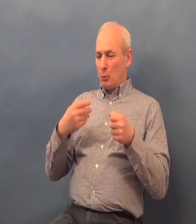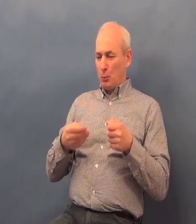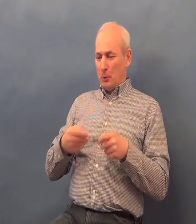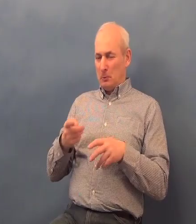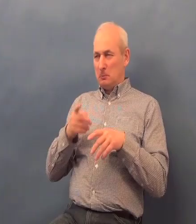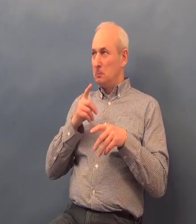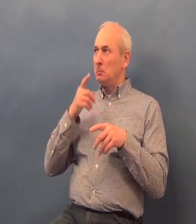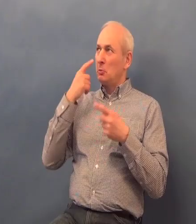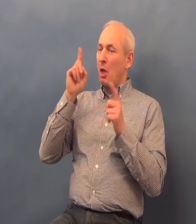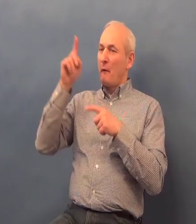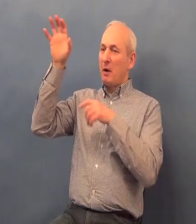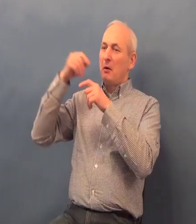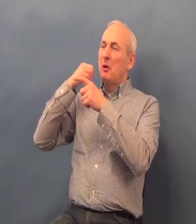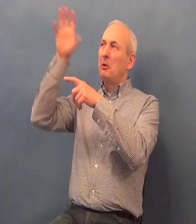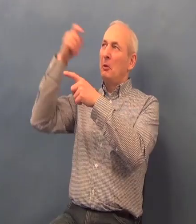Patrzy, ale mężczyzna na górze zbierający owoce niczego nie zauważa.